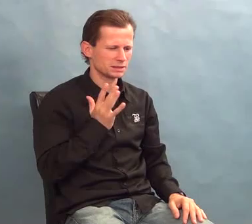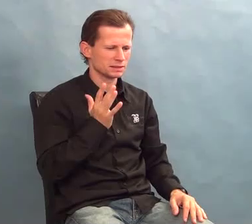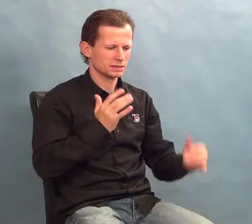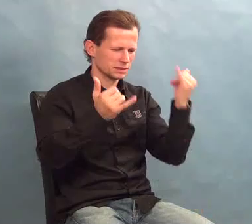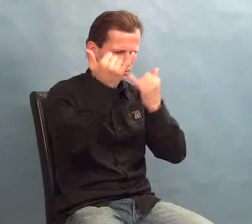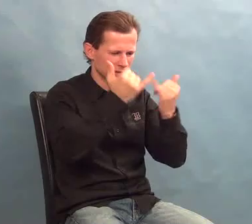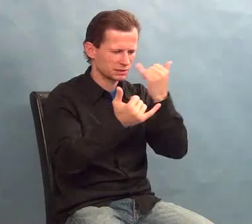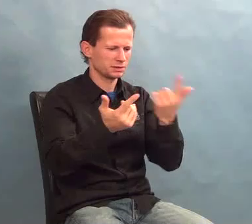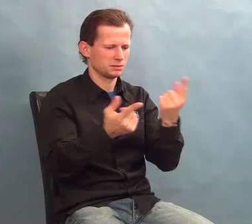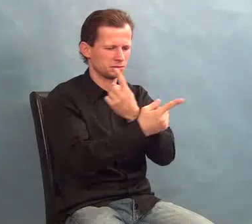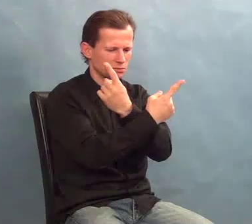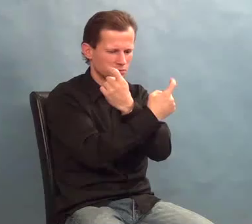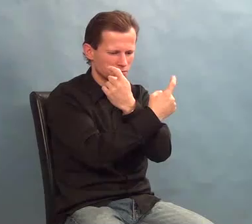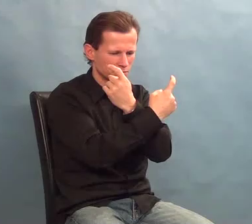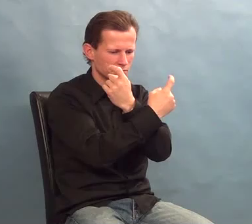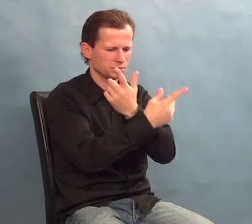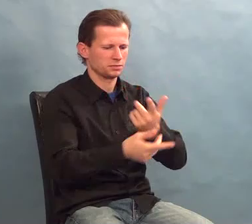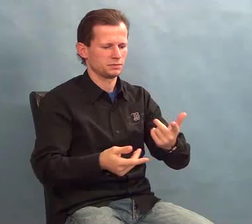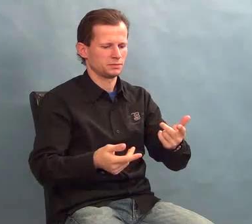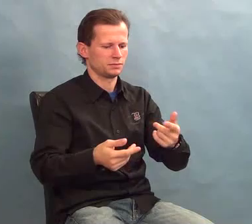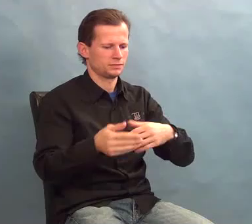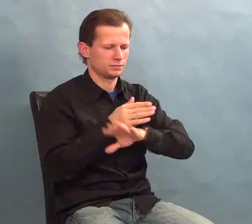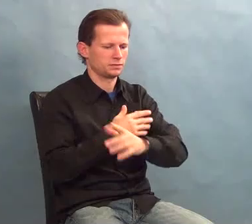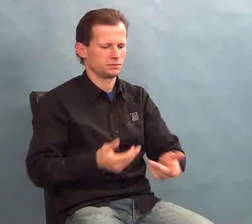Jest chemia albo denaturat, więc trzeba wyjść.